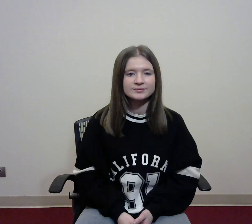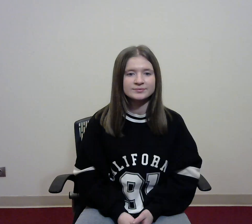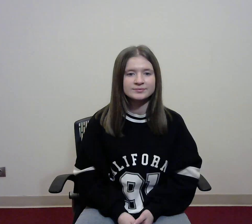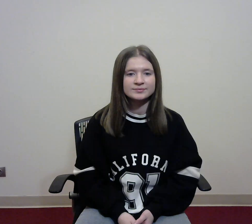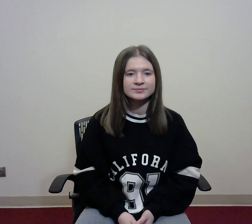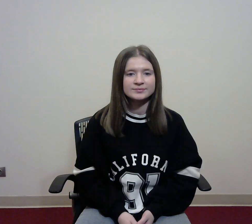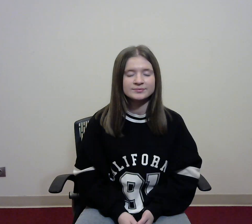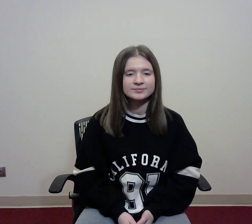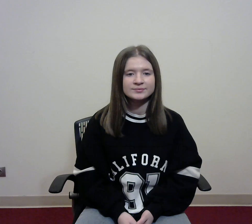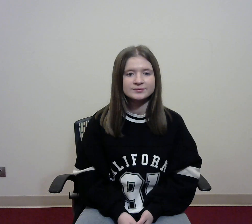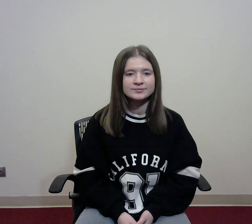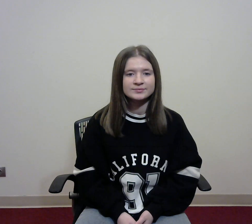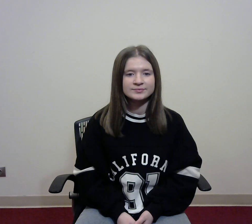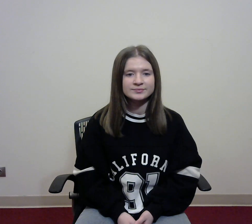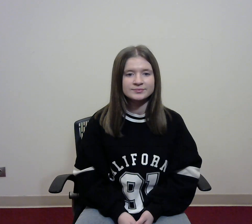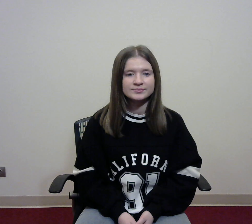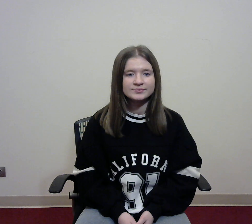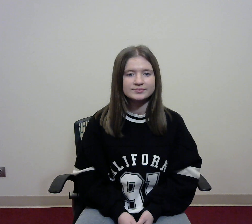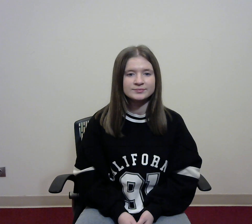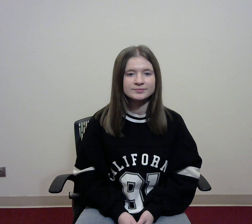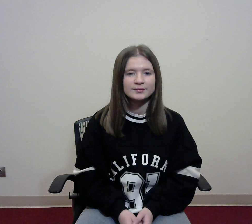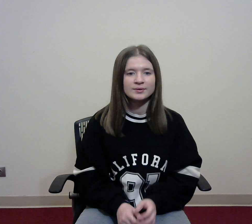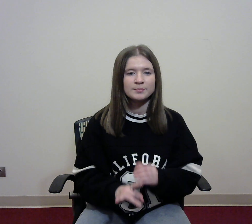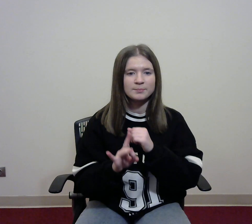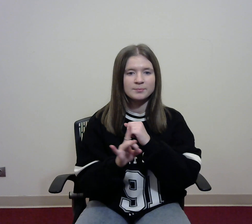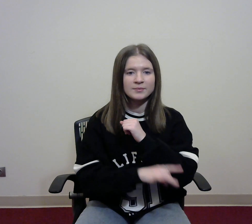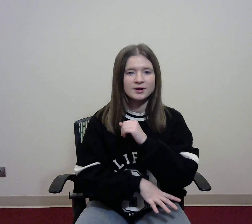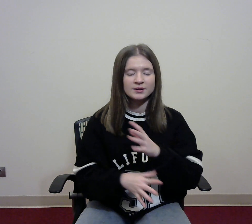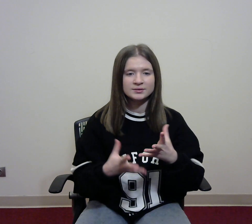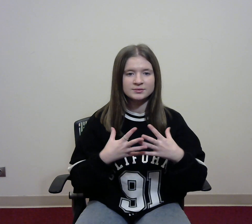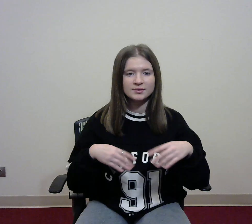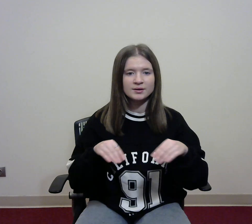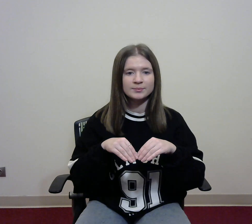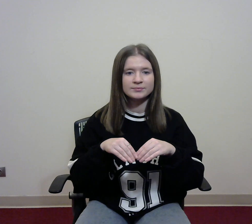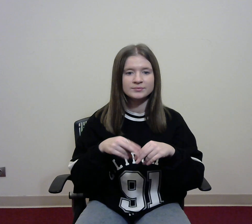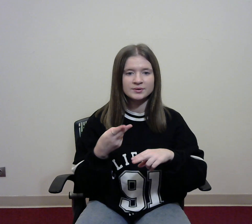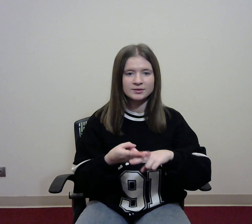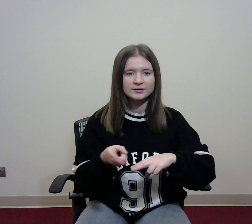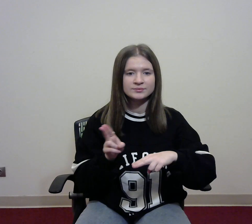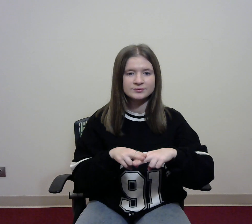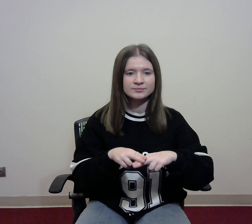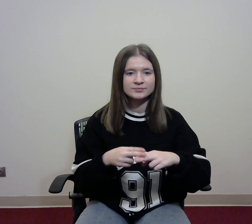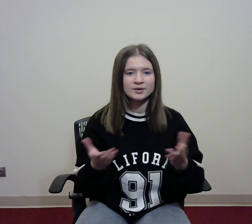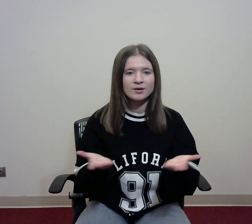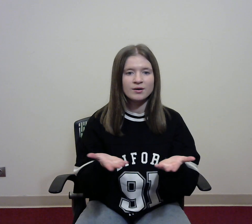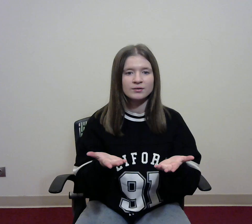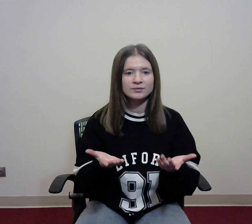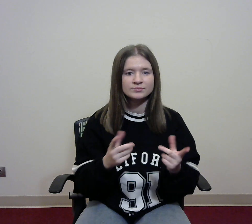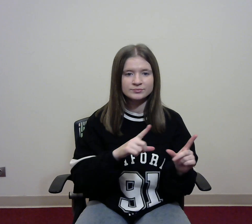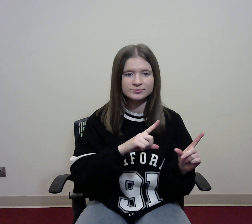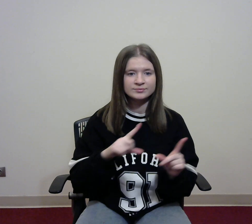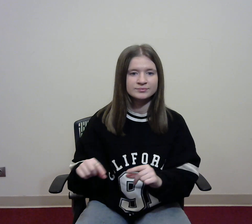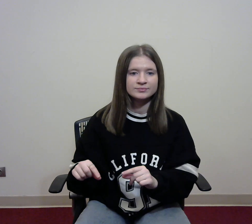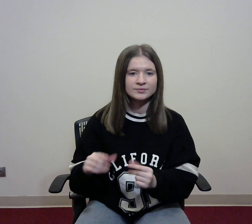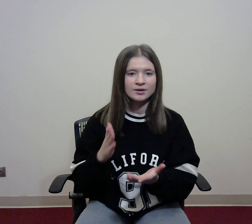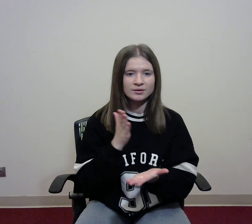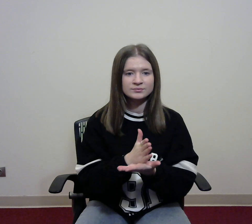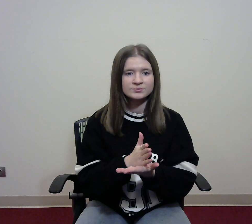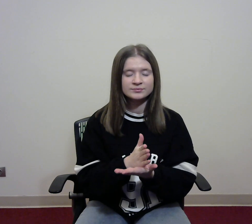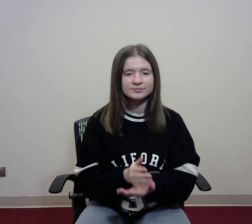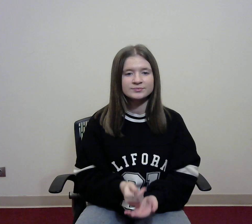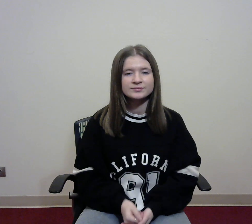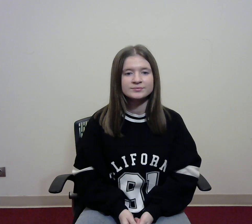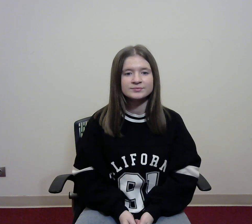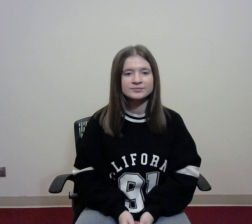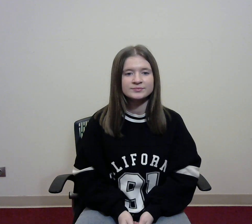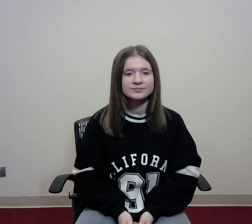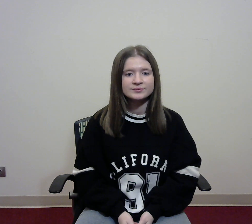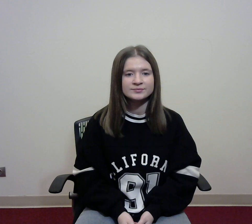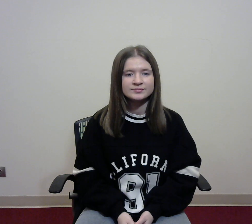Kasıb ailələr üçün hansı endirimlər var?